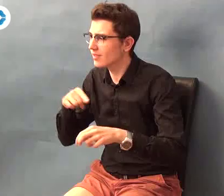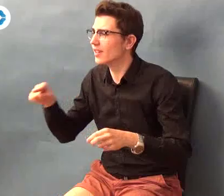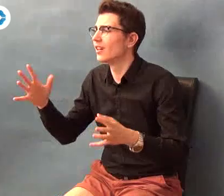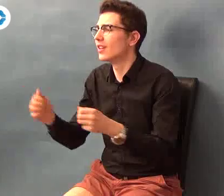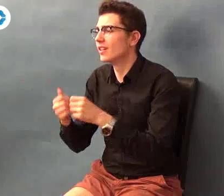Cieszy się, że znalazł.